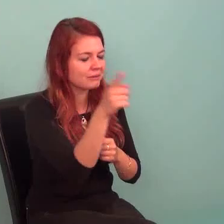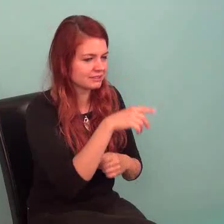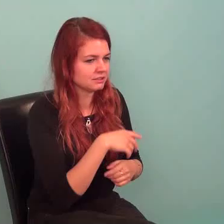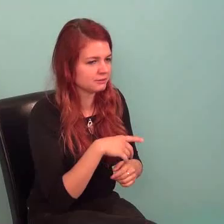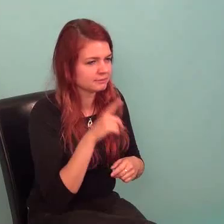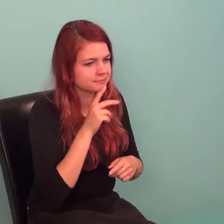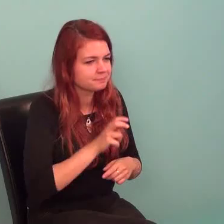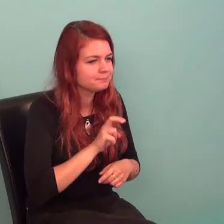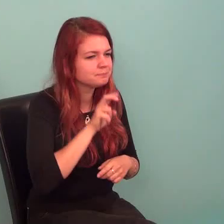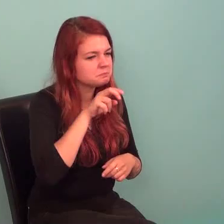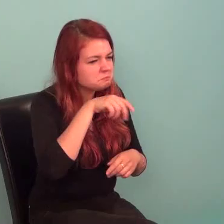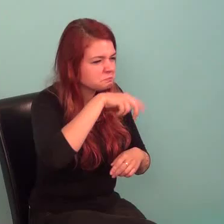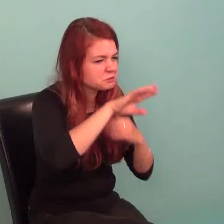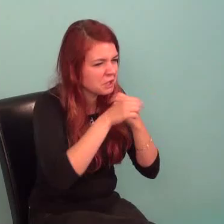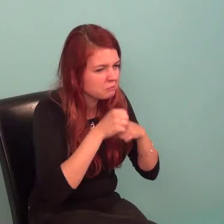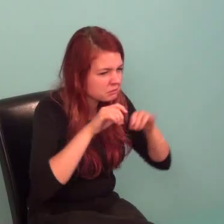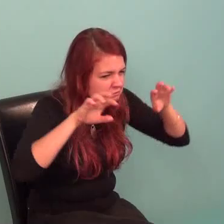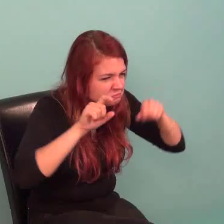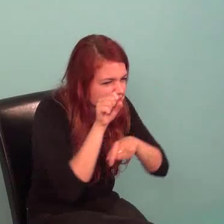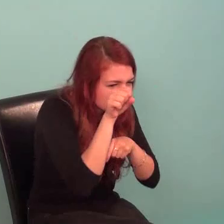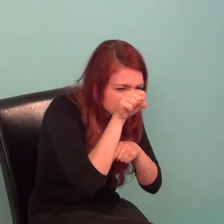Chłopiec wspina się na kamień, łapie gałęzie i zagląda.